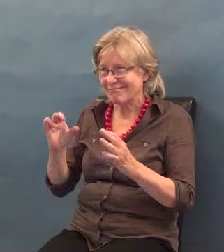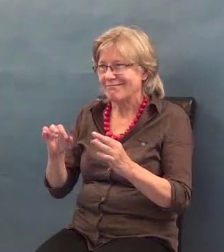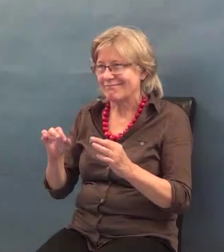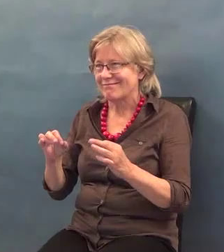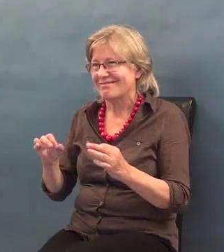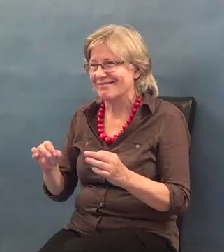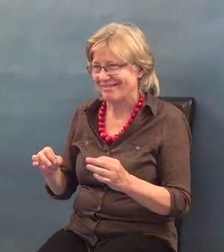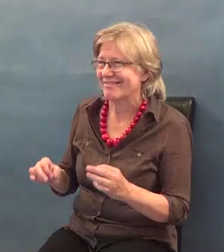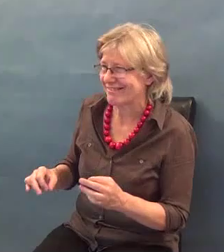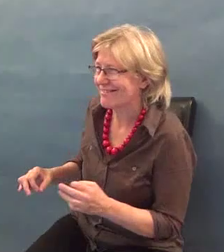Dobrze.